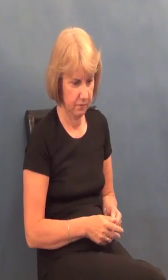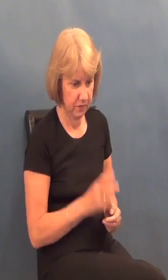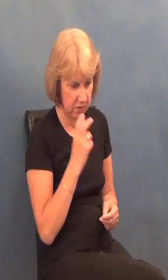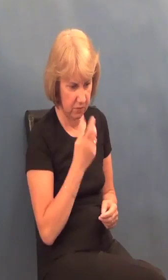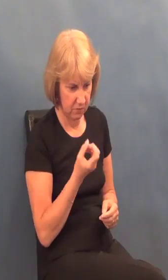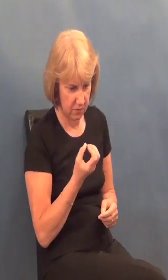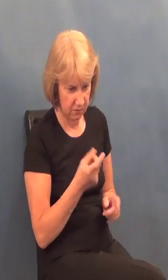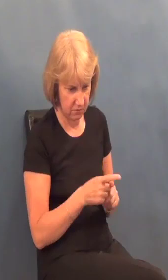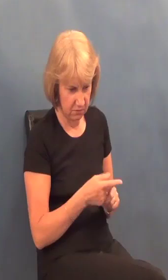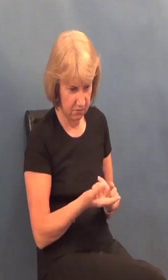Tramwaj czy pociąg, to jest to samo?